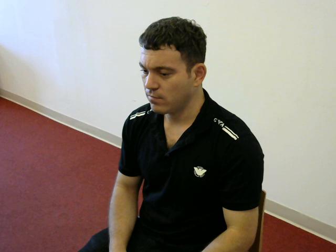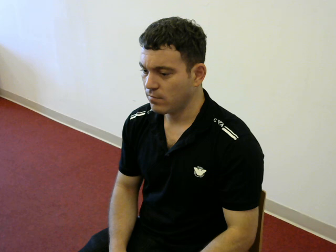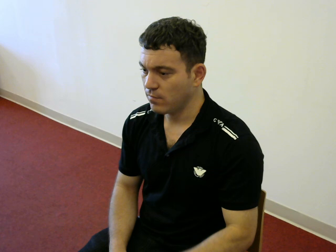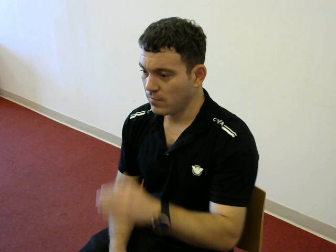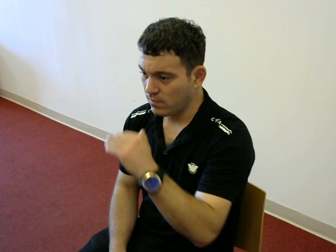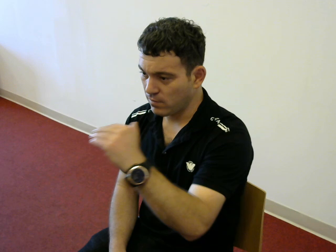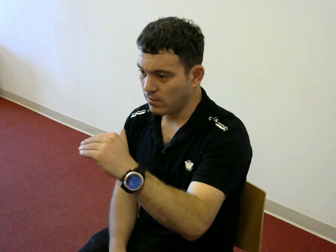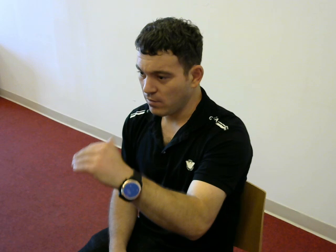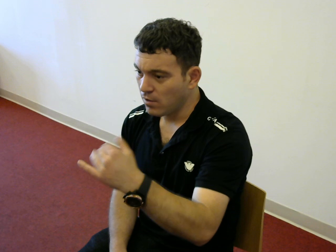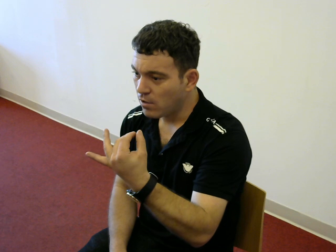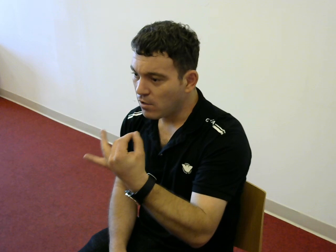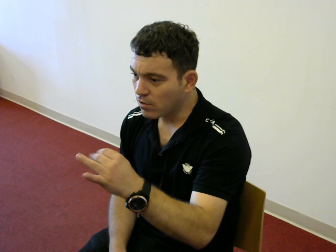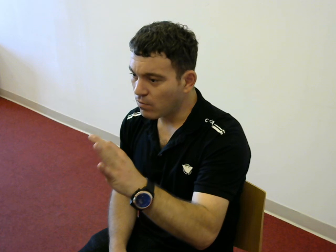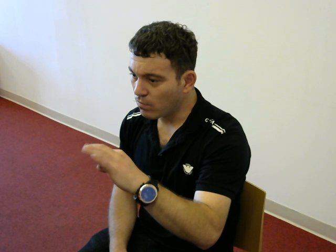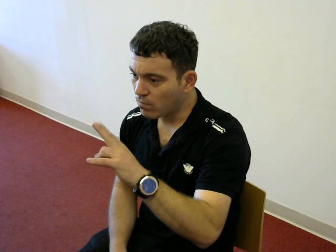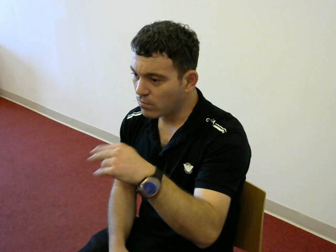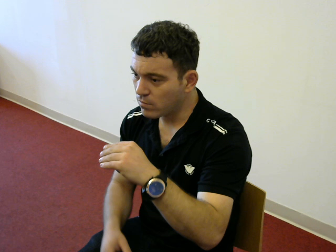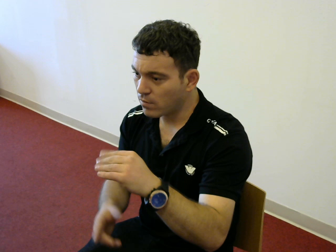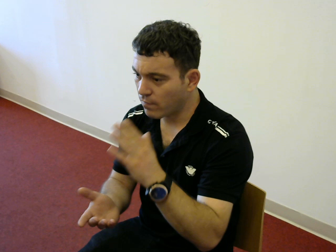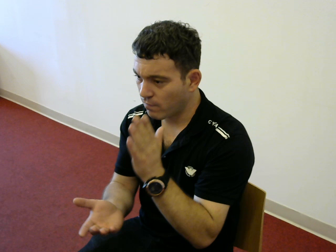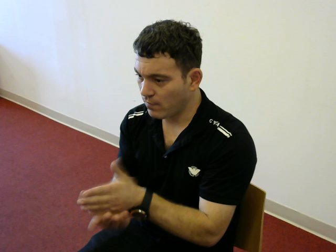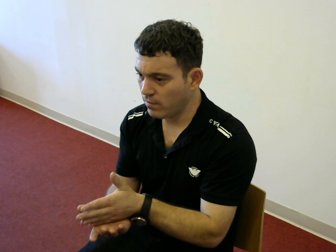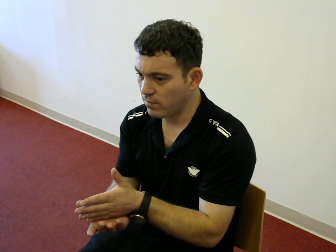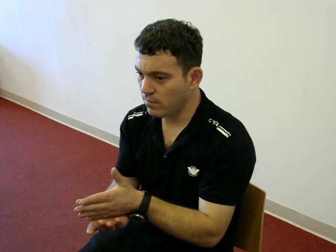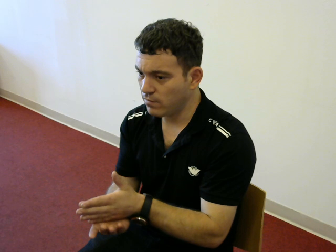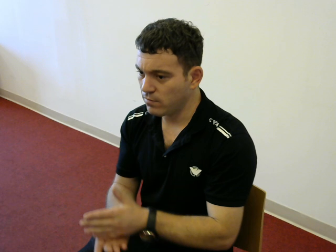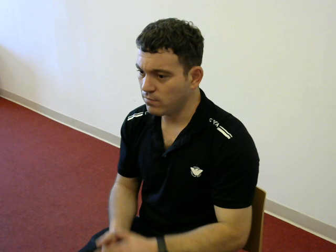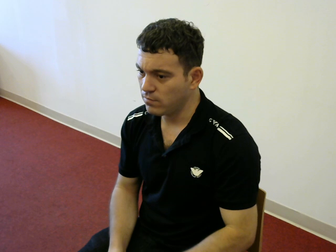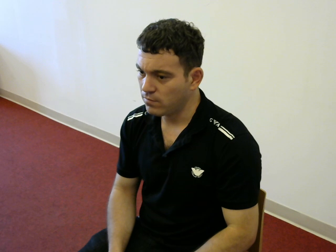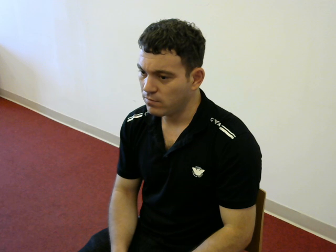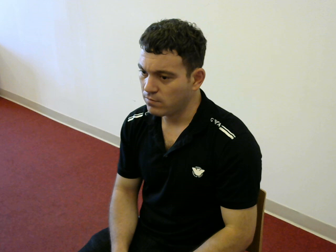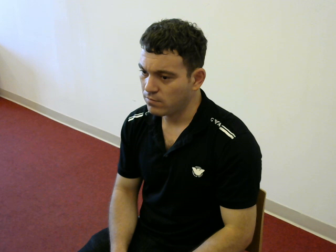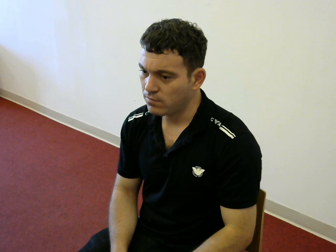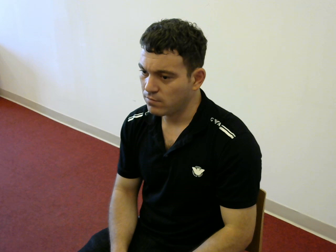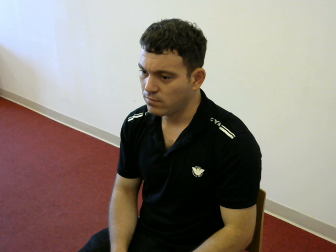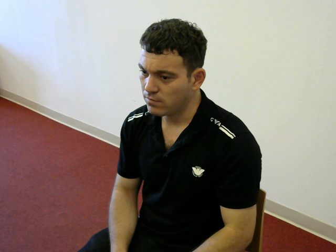Sizdə yod varmı?